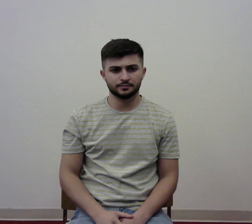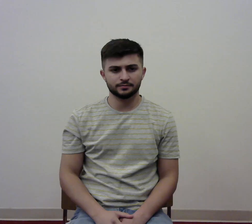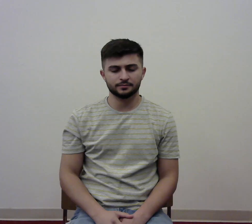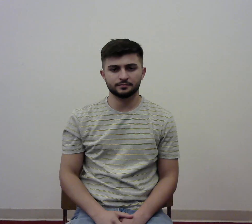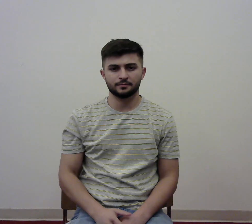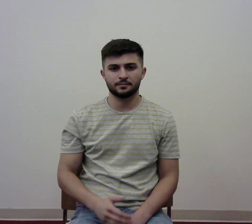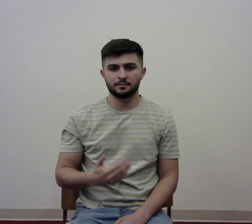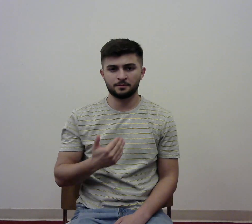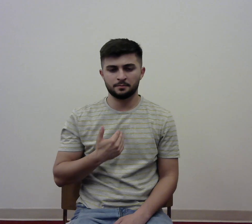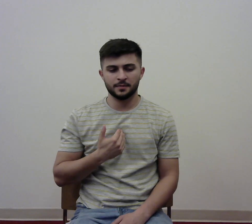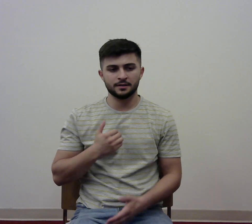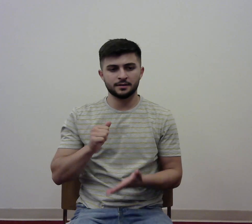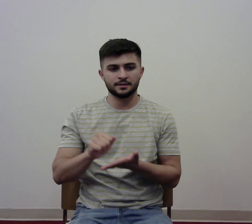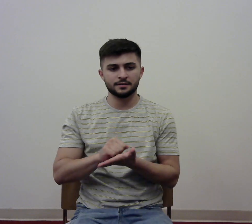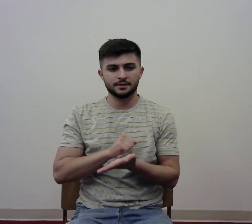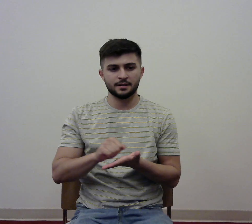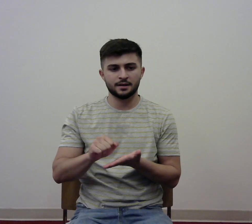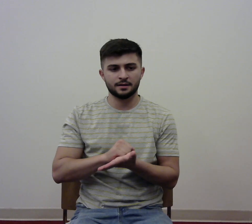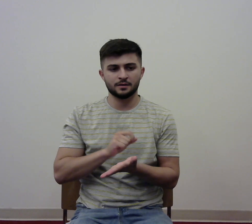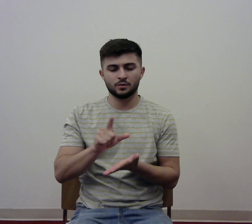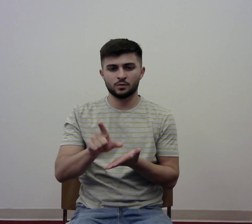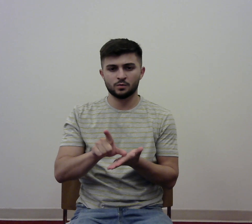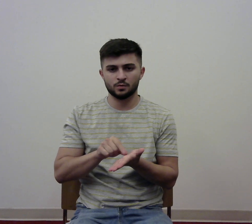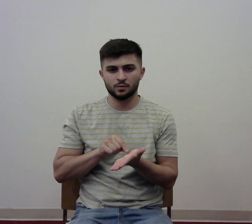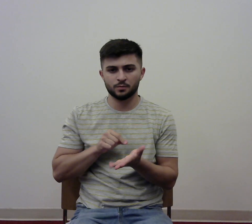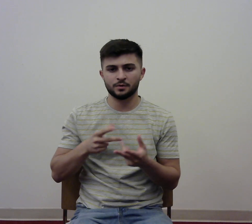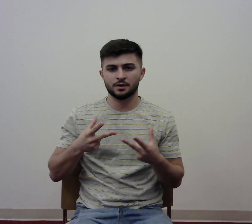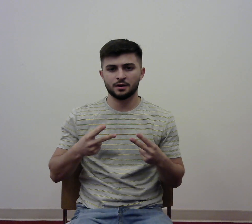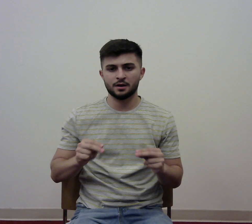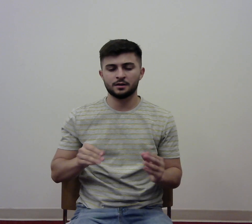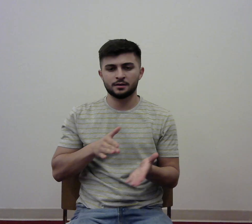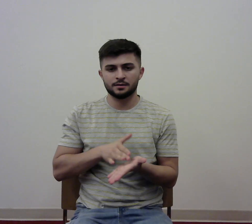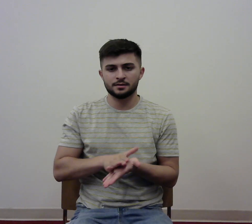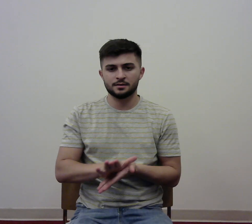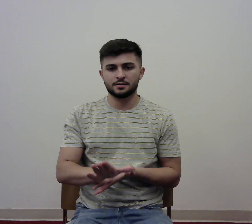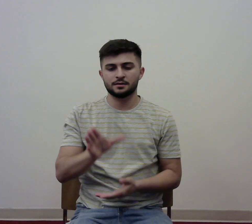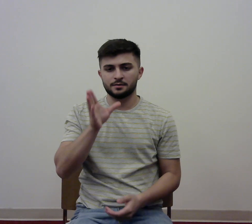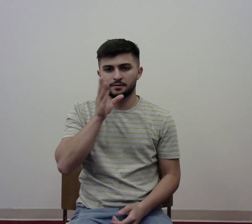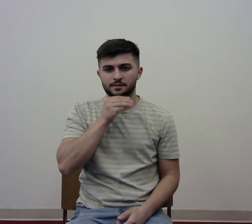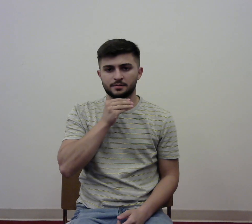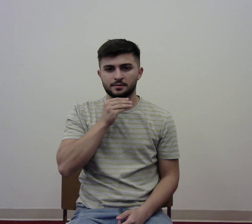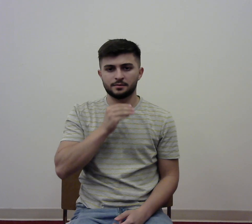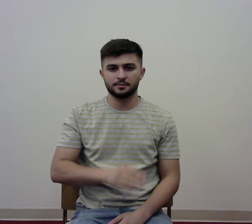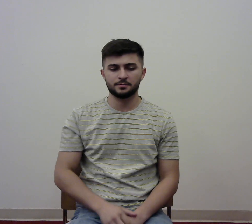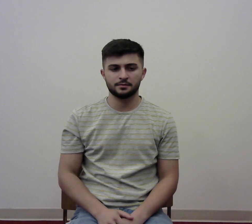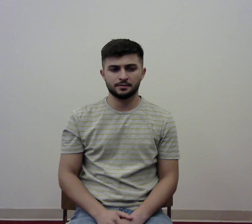Mən sənədlərin surətini harada çıxara bilərəm?